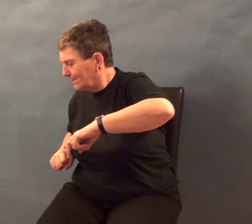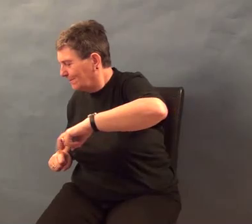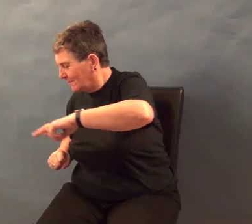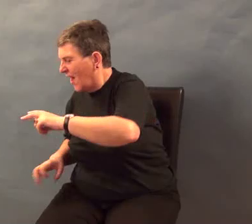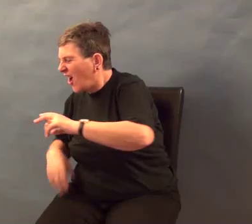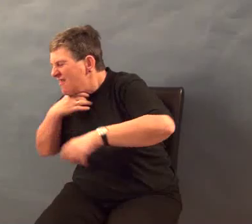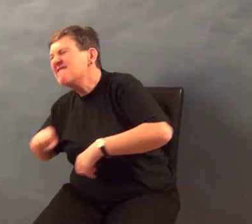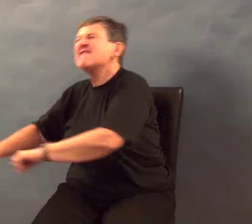Koza opiera się.